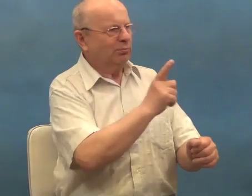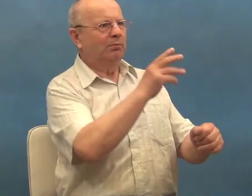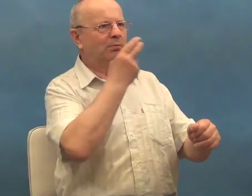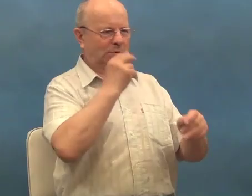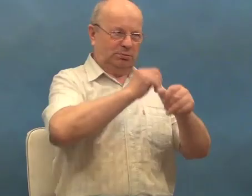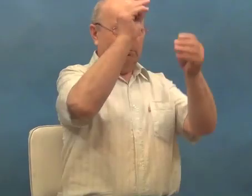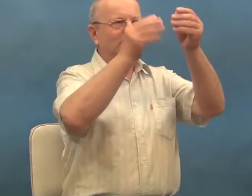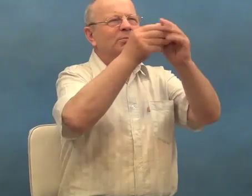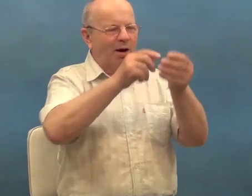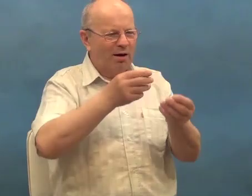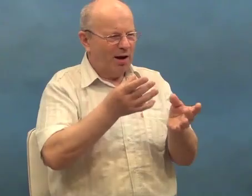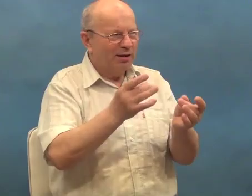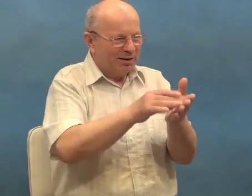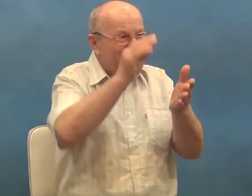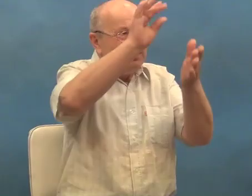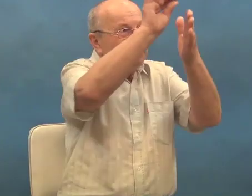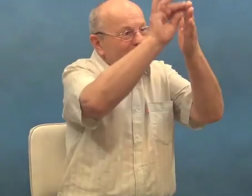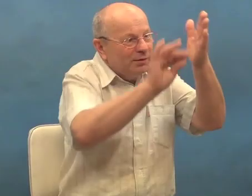Charlie Chaplin nakładał masę na szybę.